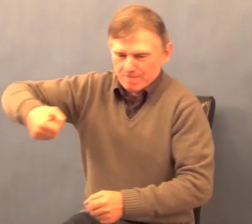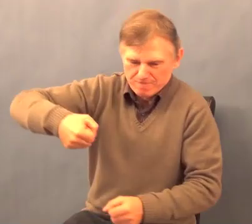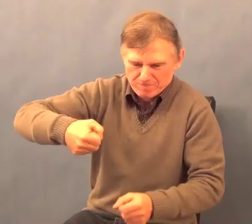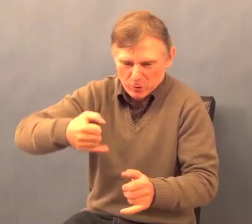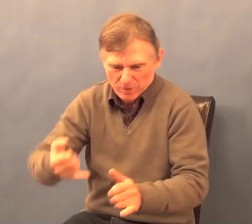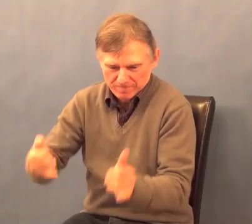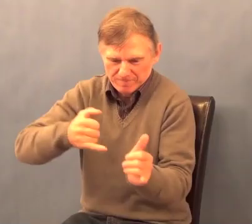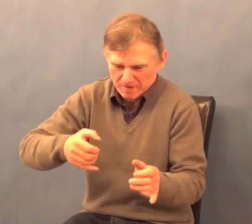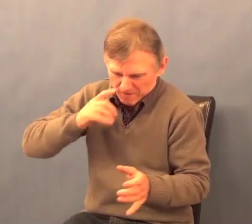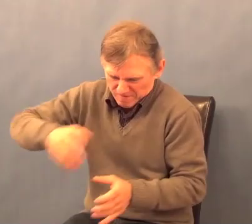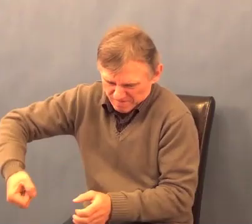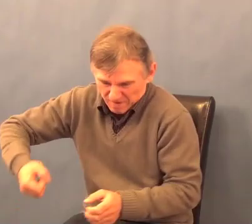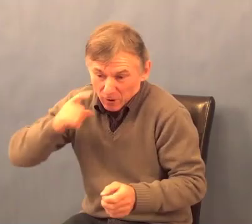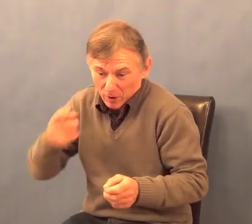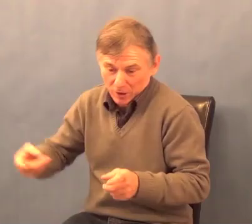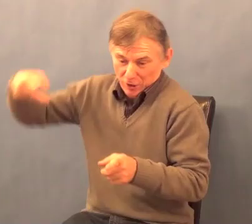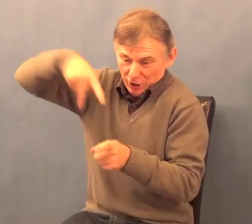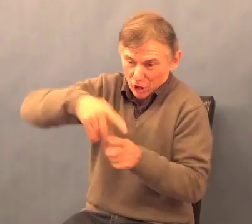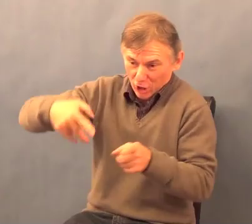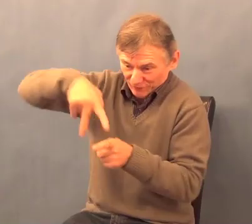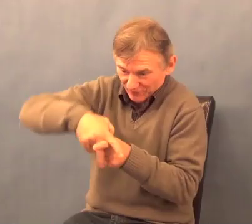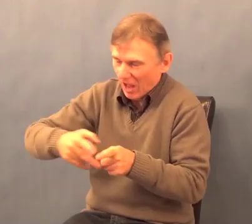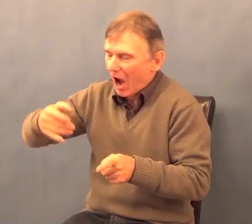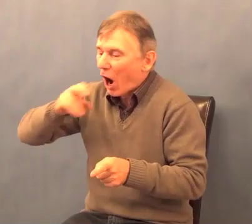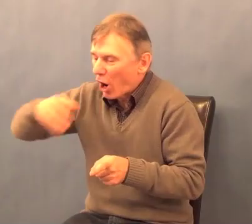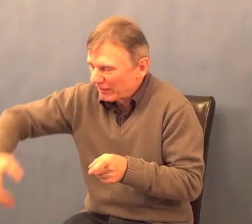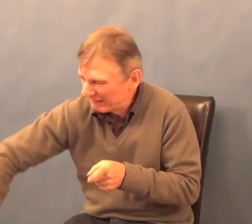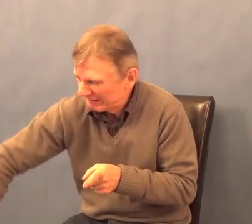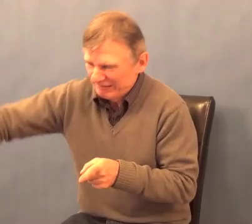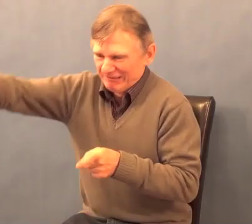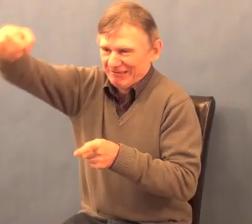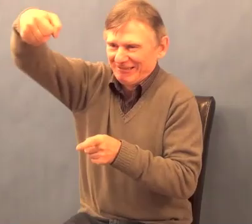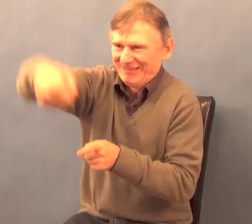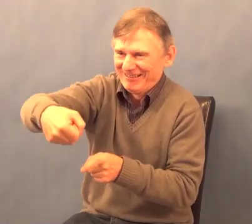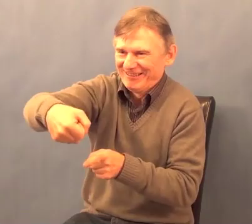Podnosi rower, siada na niego, a na przednią ramę stawia kosz.